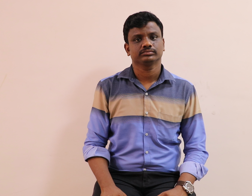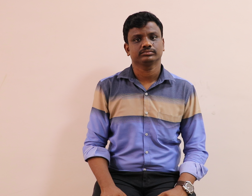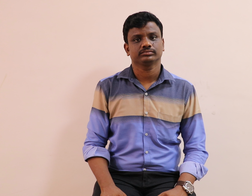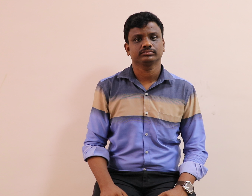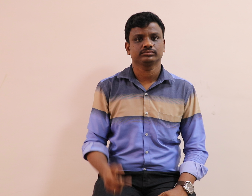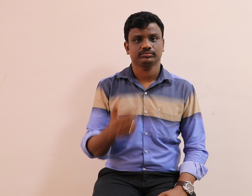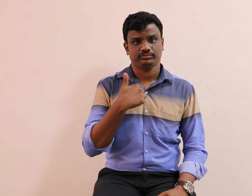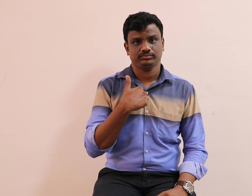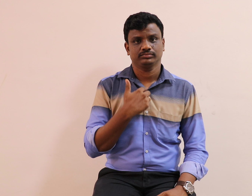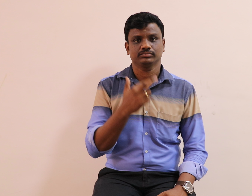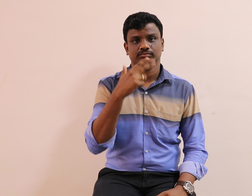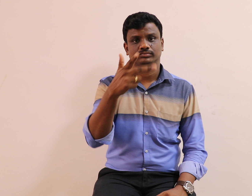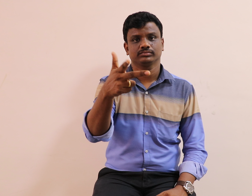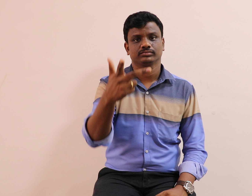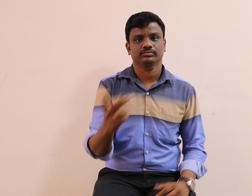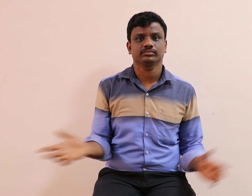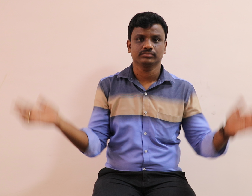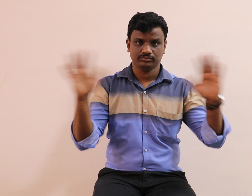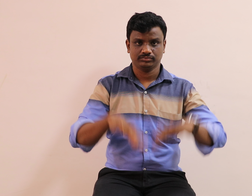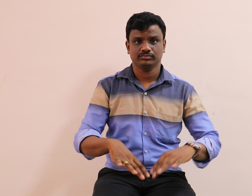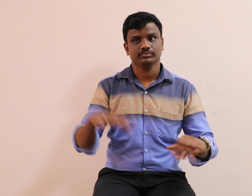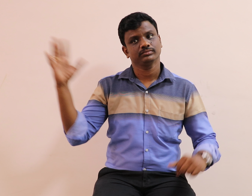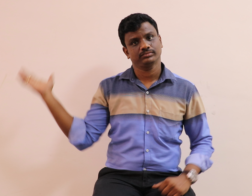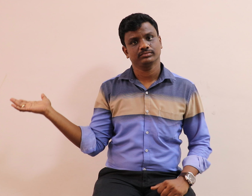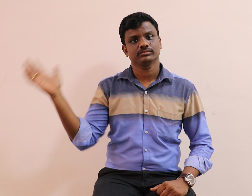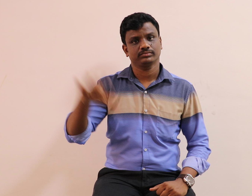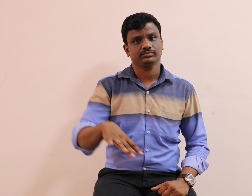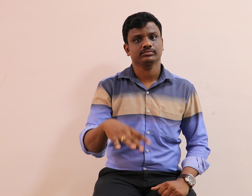i was stopped by some one